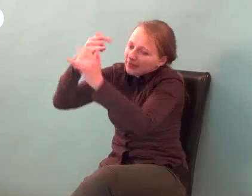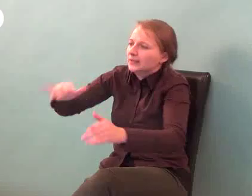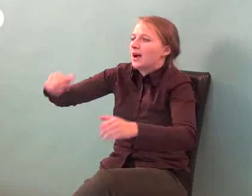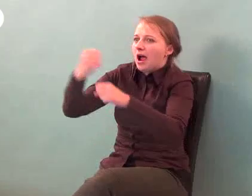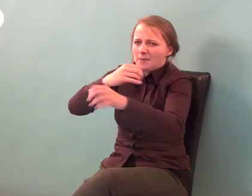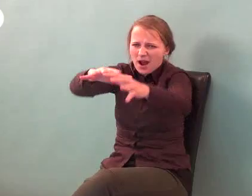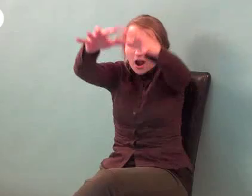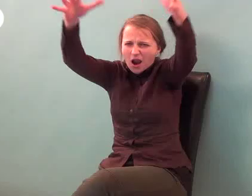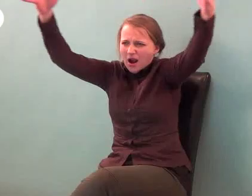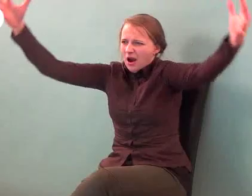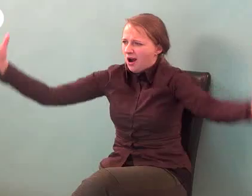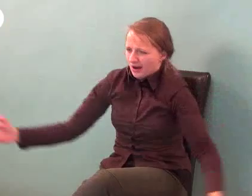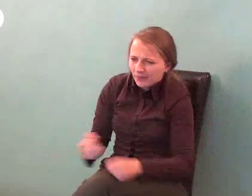Wielki kamień, głaz.